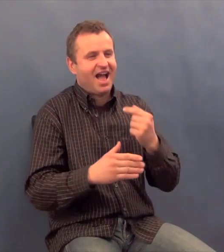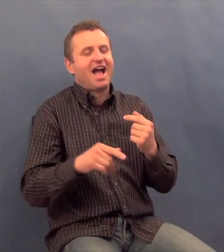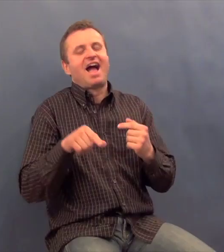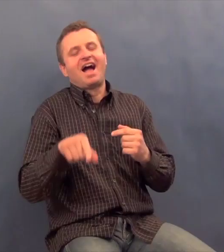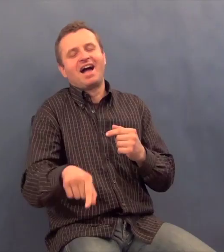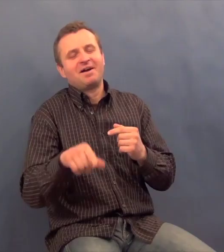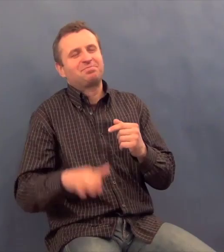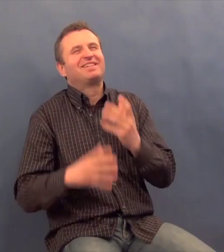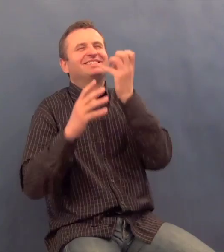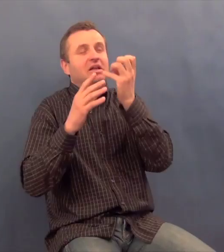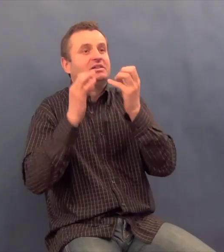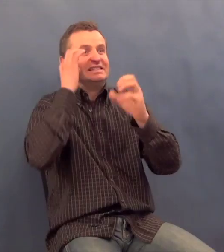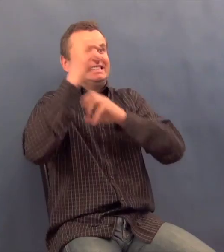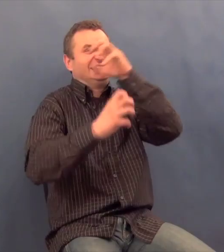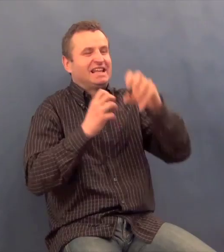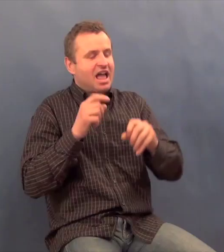A z drugiej strony pies też się wystraszył, bo z ula wyleciały pszczoły.